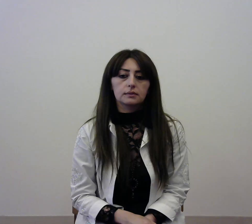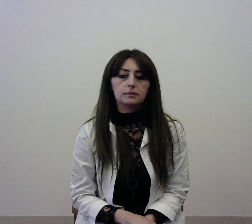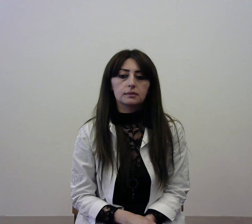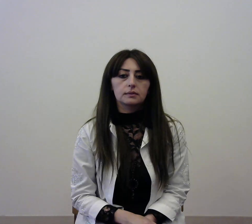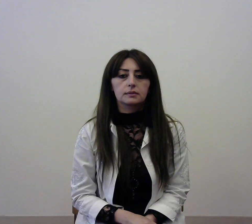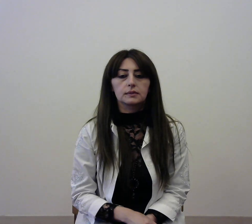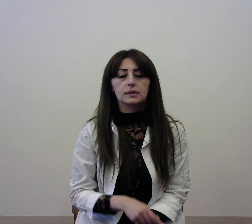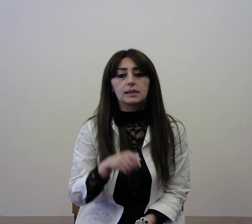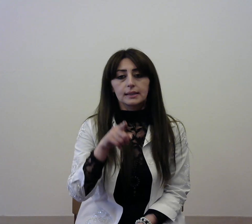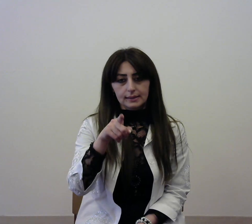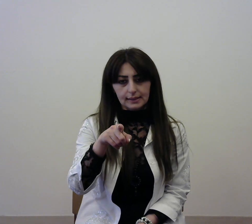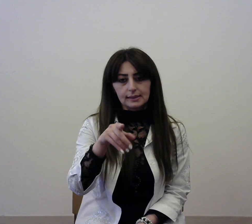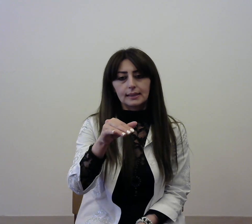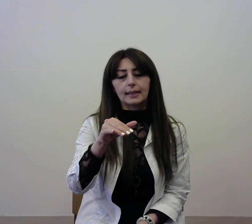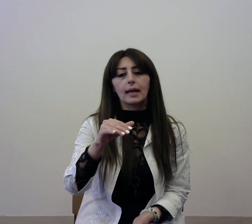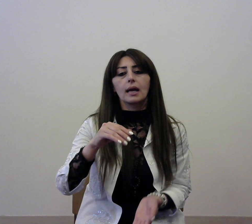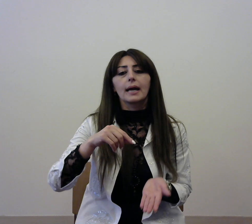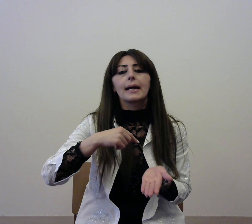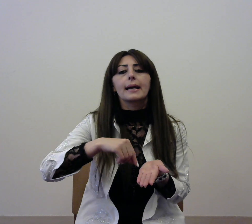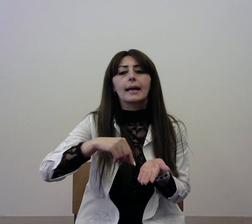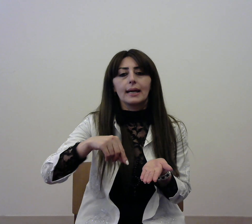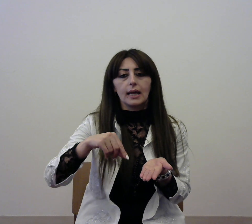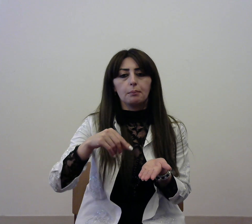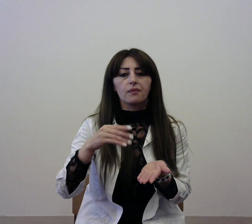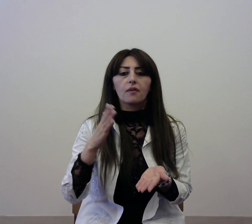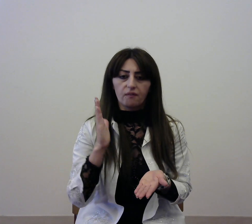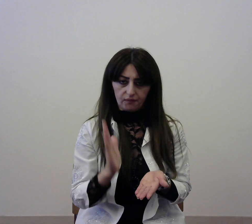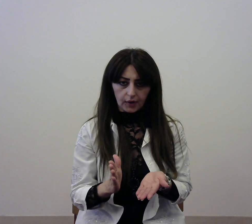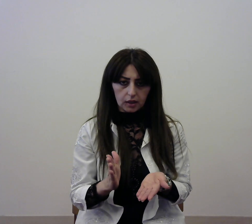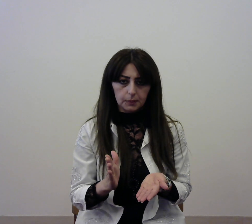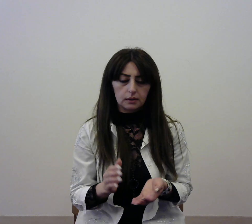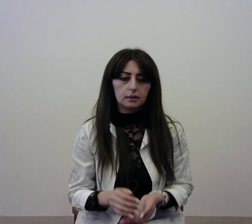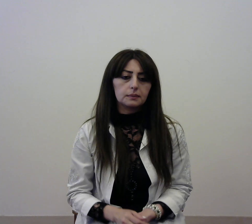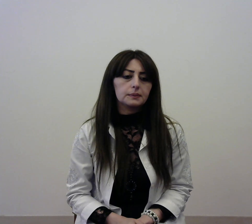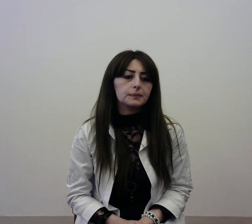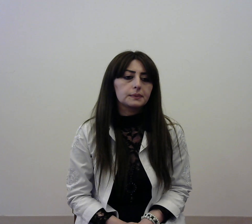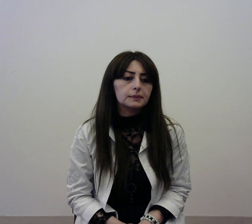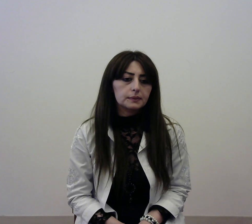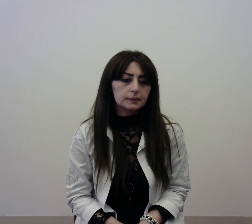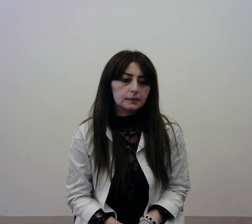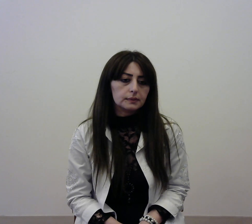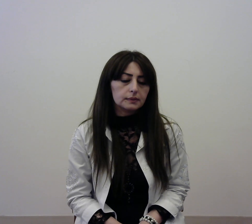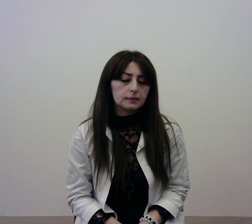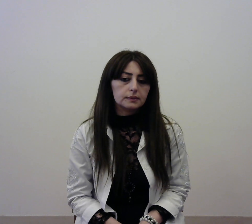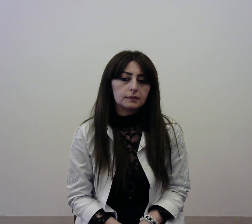Sizdə qələm varmı?